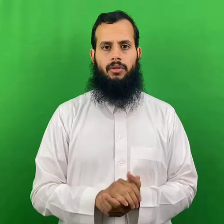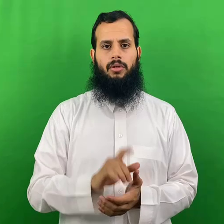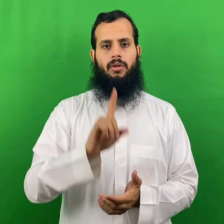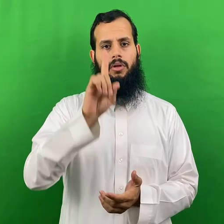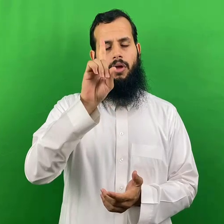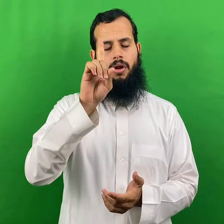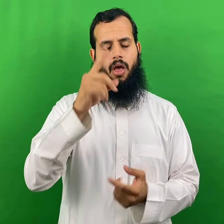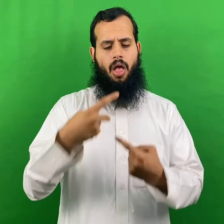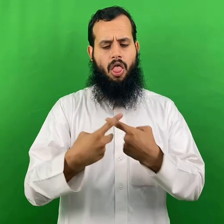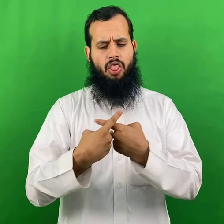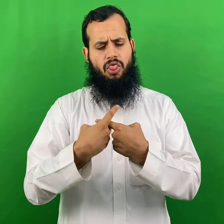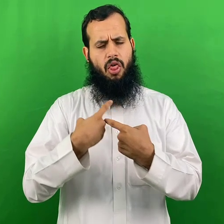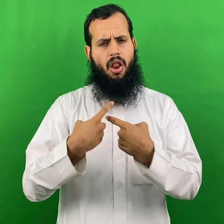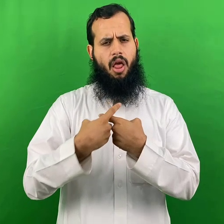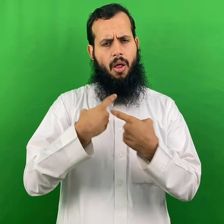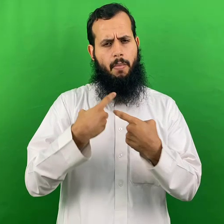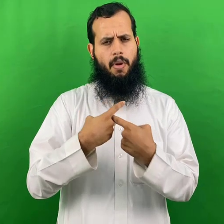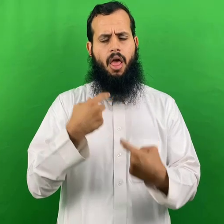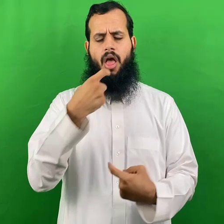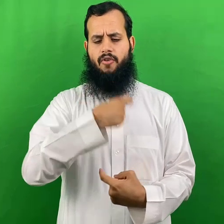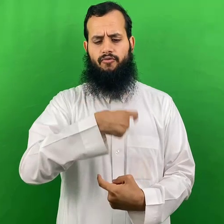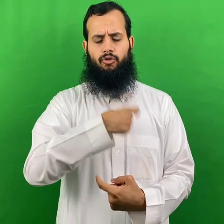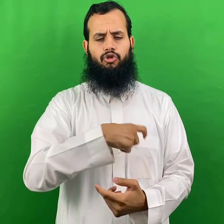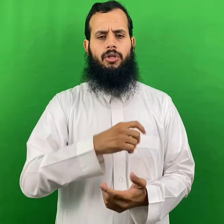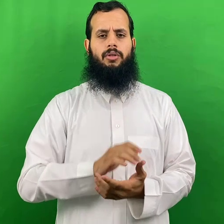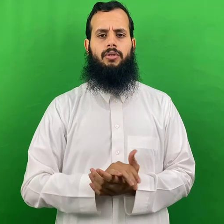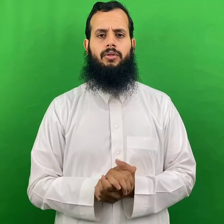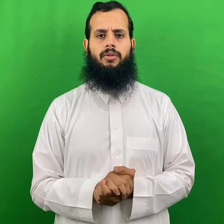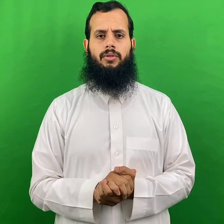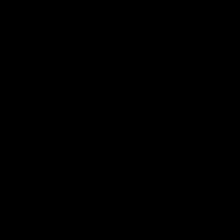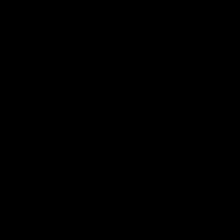ربنا ظلمنا أنفسنا